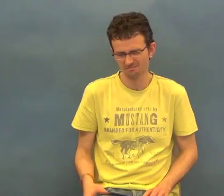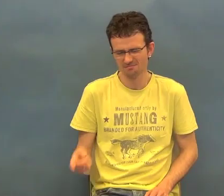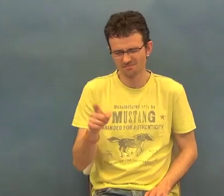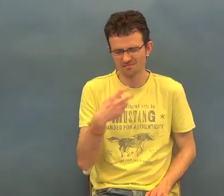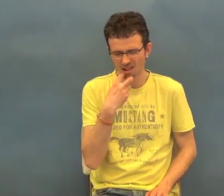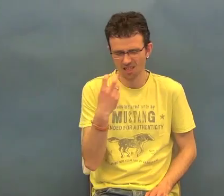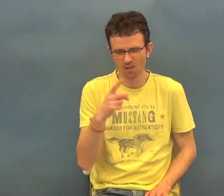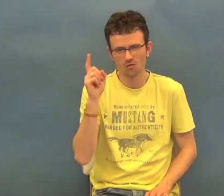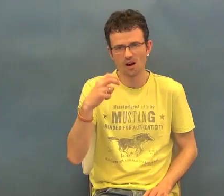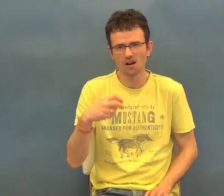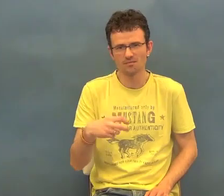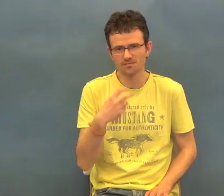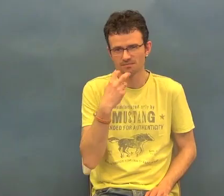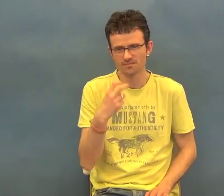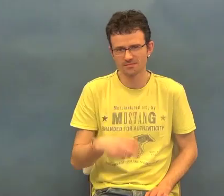Uwaga na prąd.